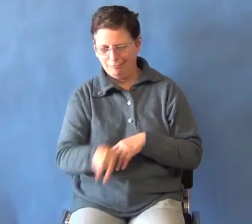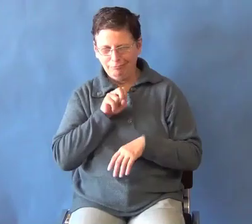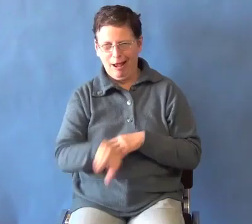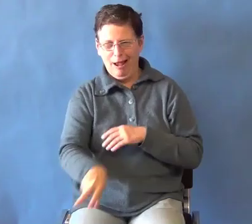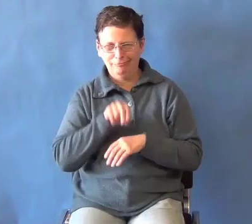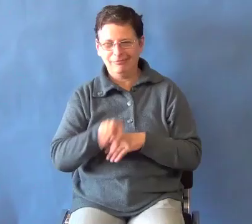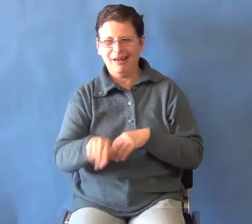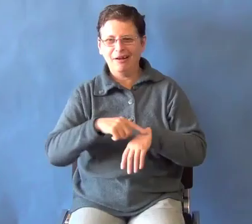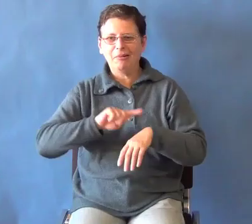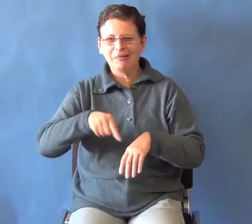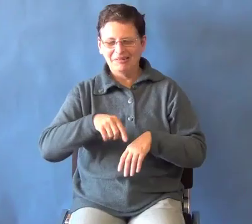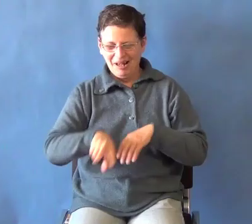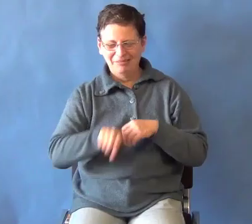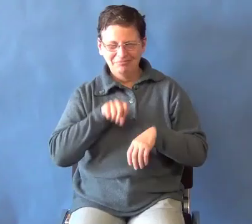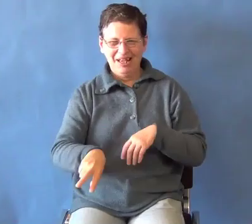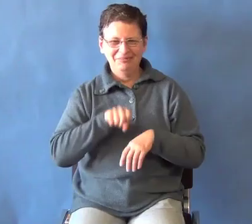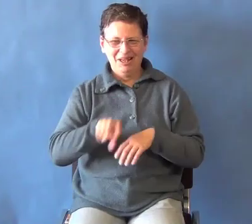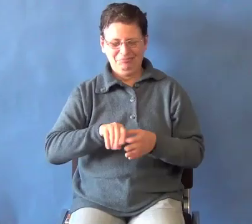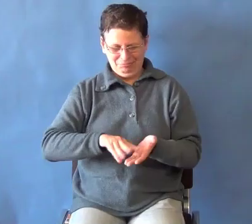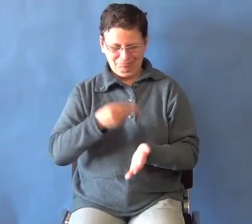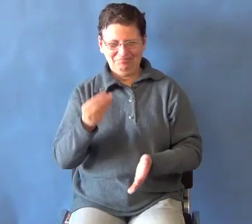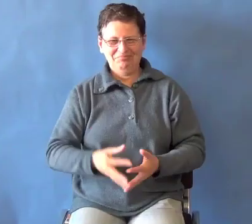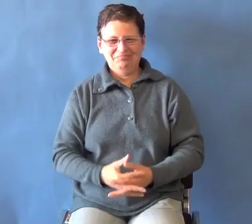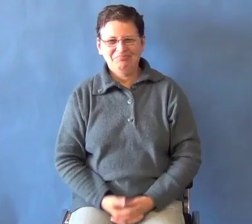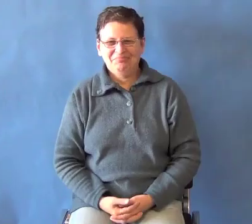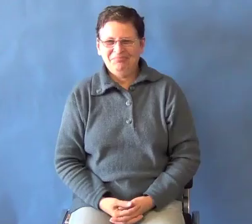Kukułka co godzinę zabierała jedzenie tak, aż zabrała wszystko.